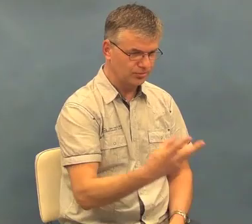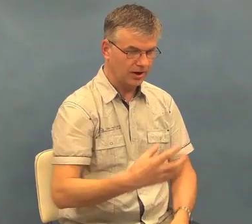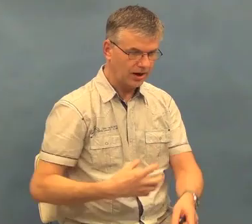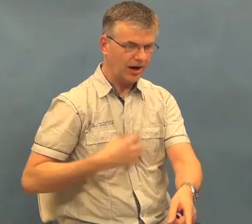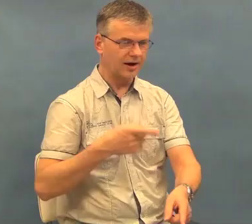Przestraszył się.